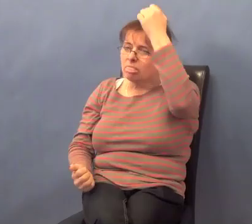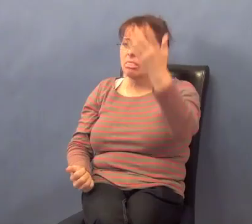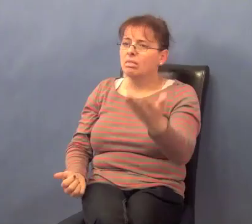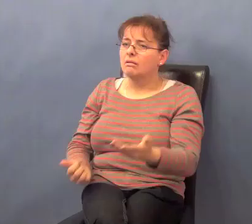I uderzyć się w głowę.